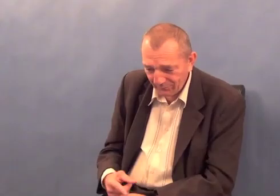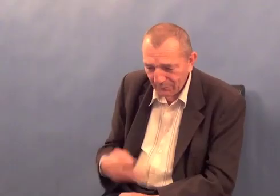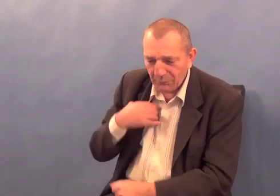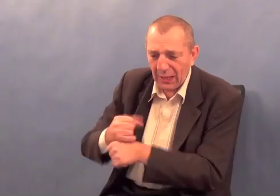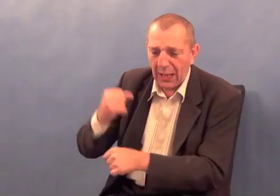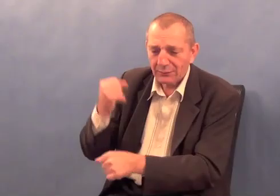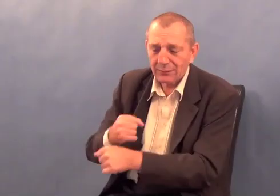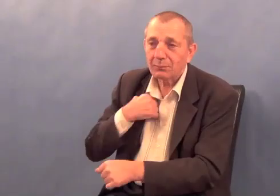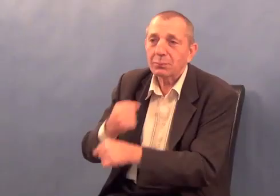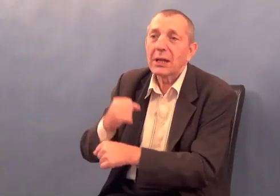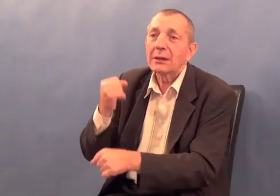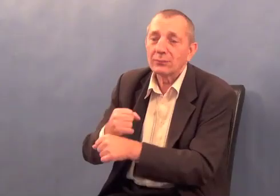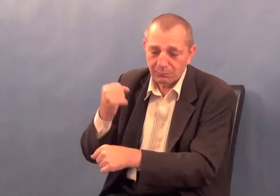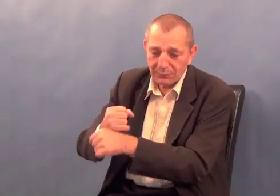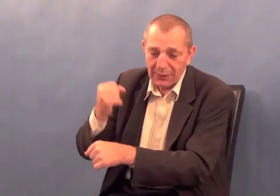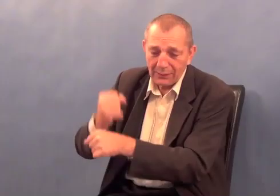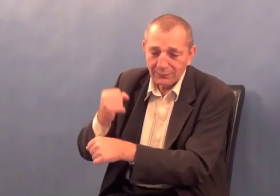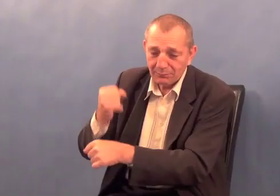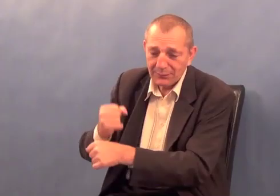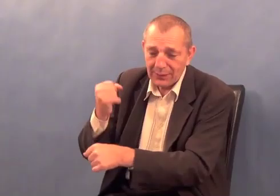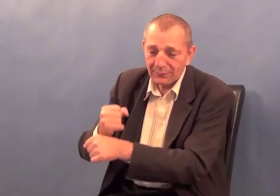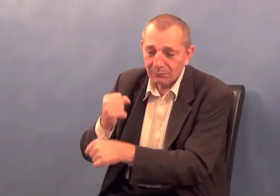Pracuję, pracuję, pracuję.